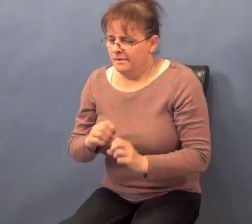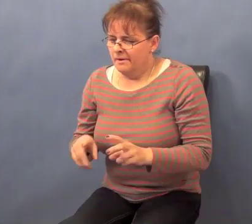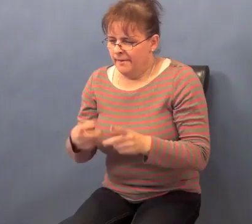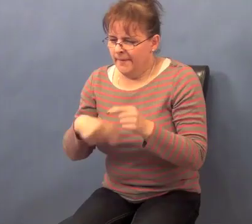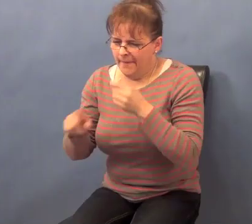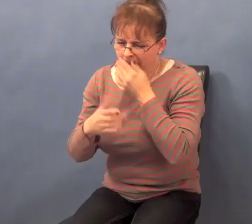Aha, mam wyjaśniać to.